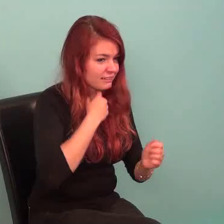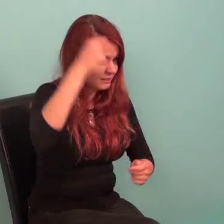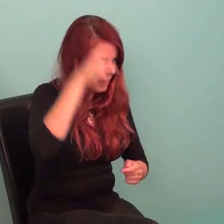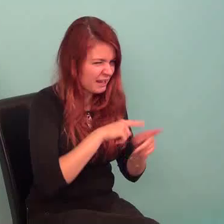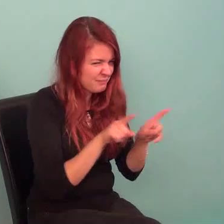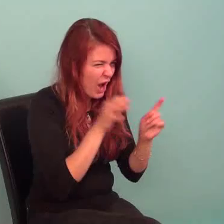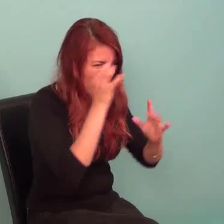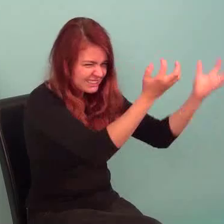Pszczoły zaczynają atakować.